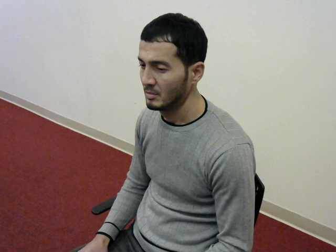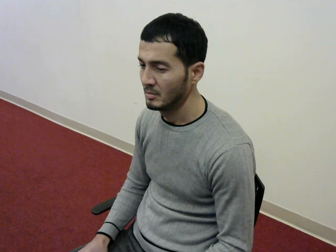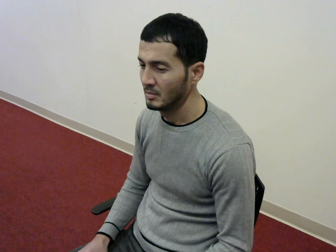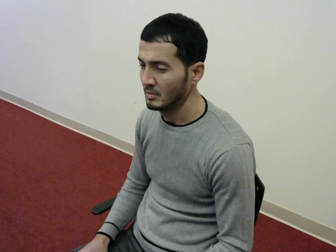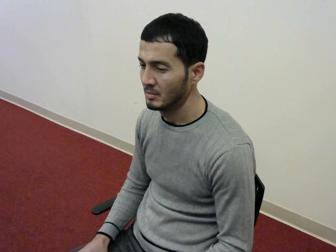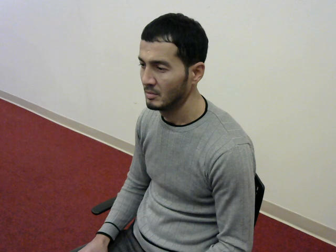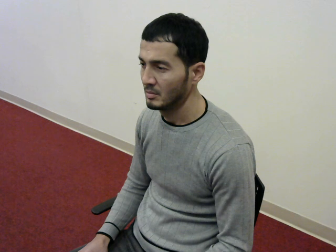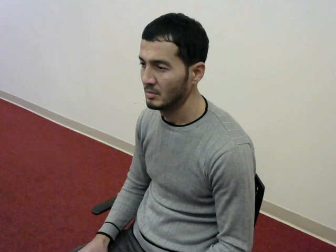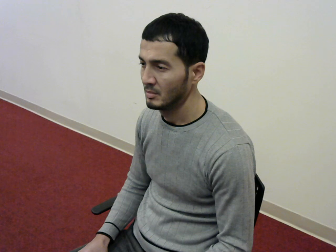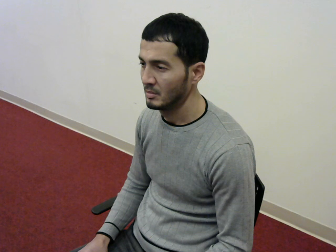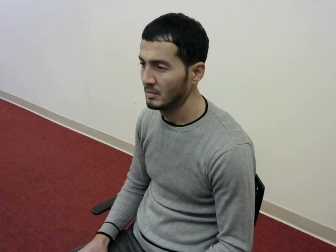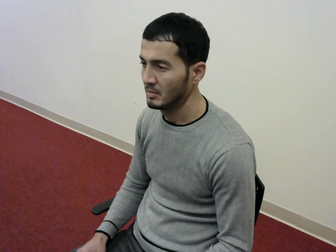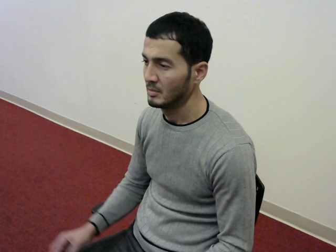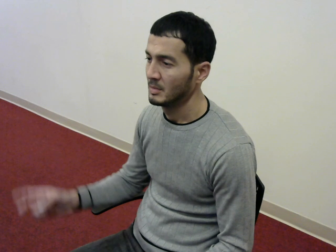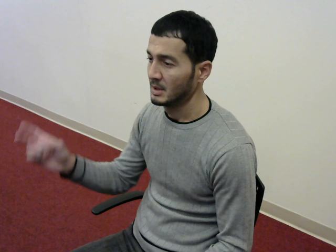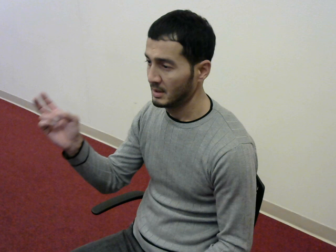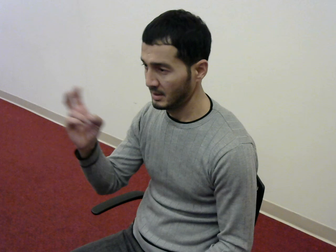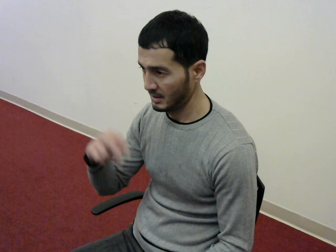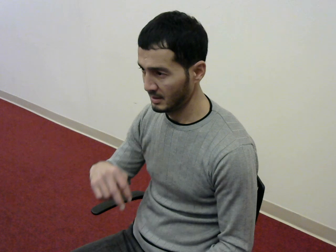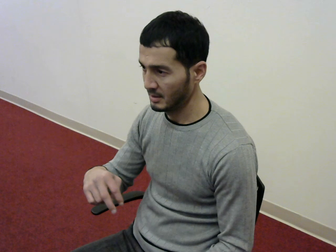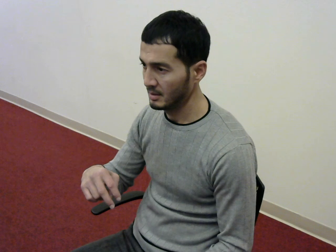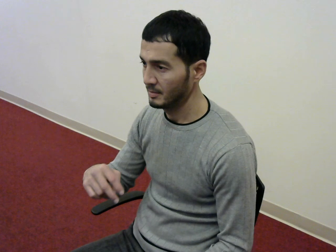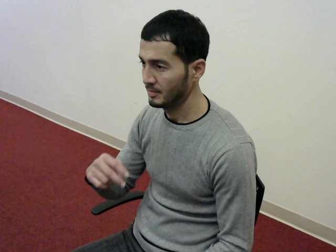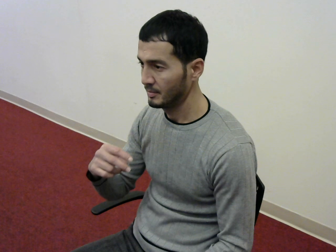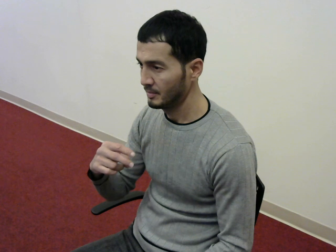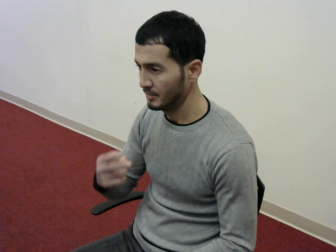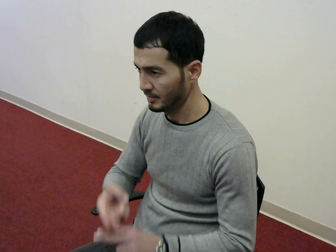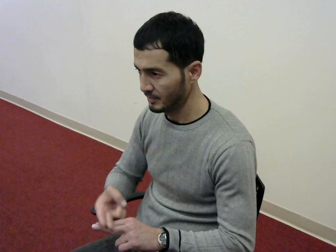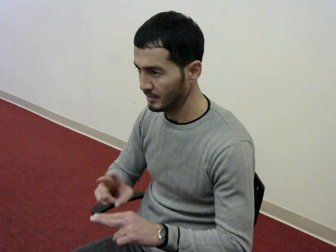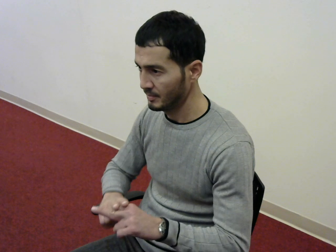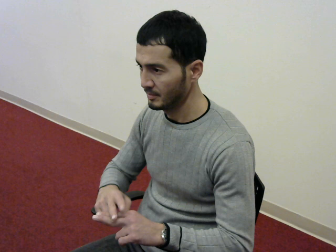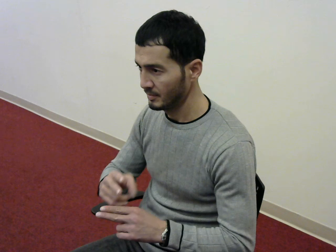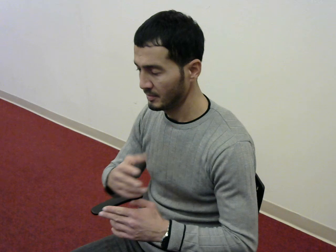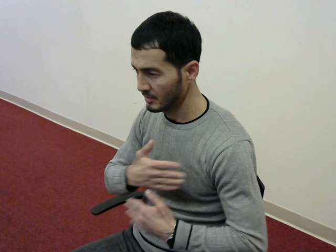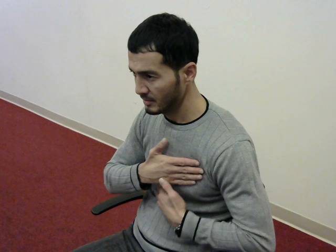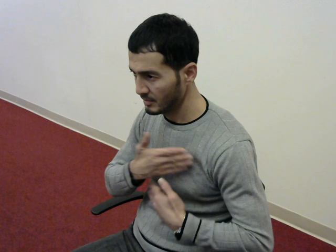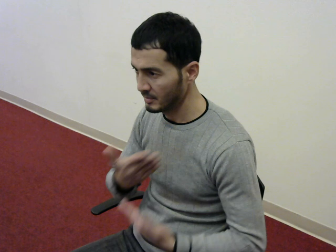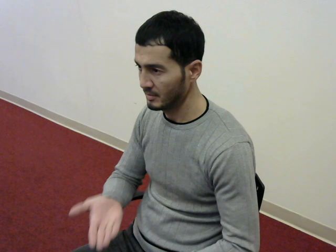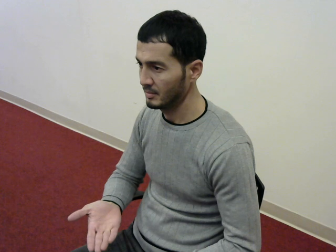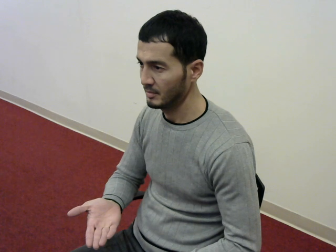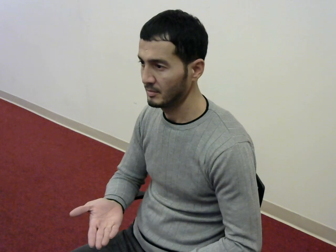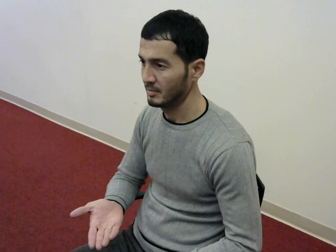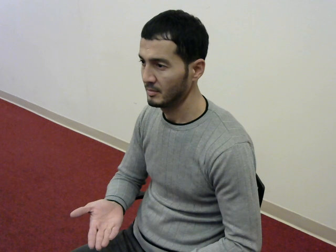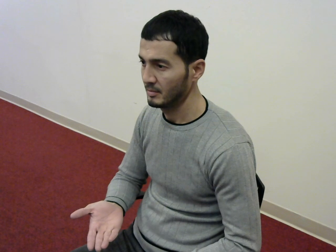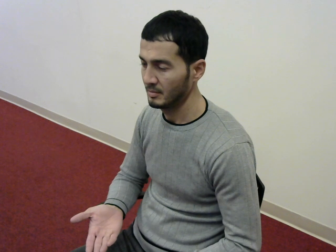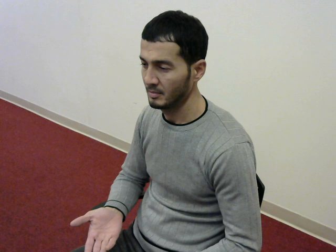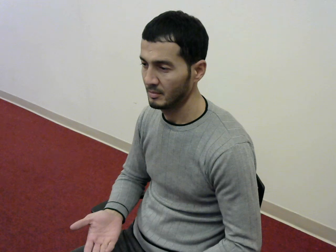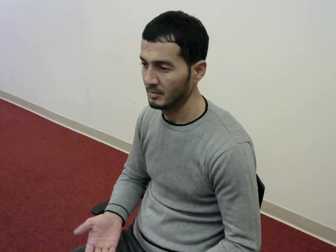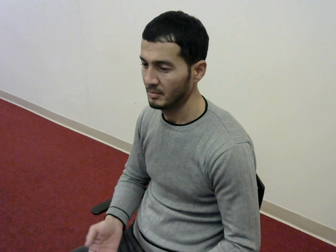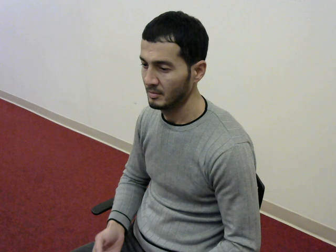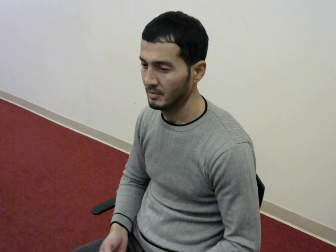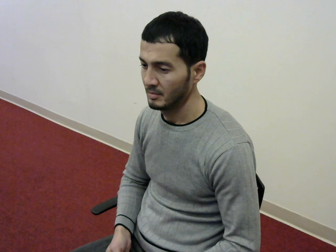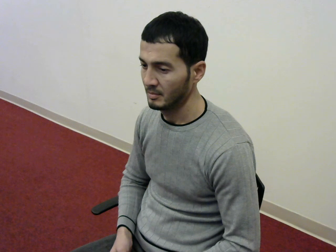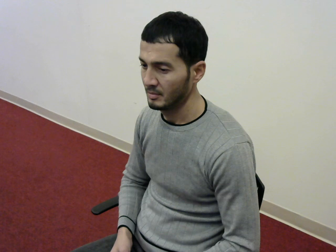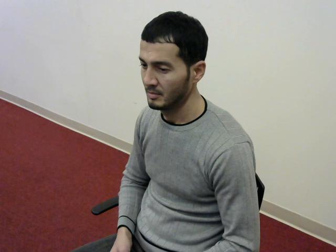Gəldiyinizə görə minnətdaram